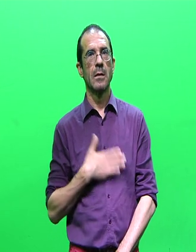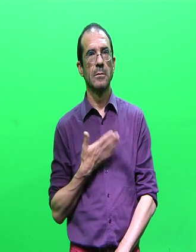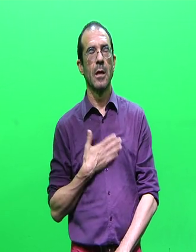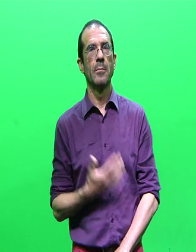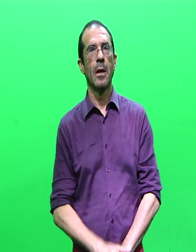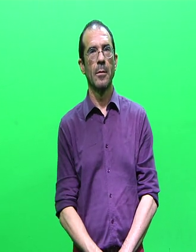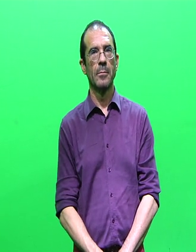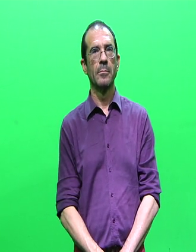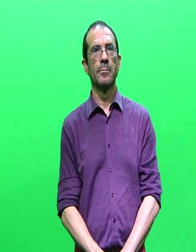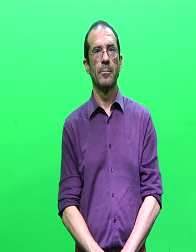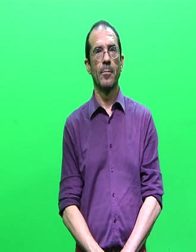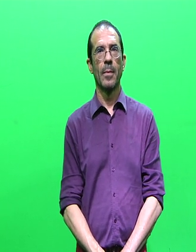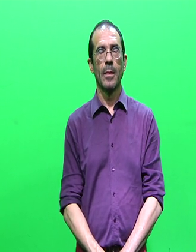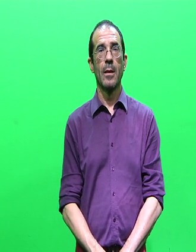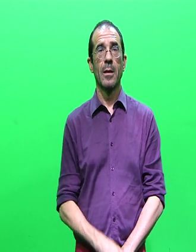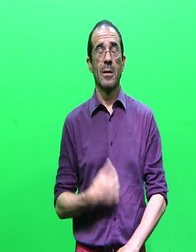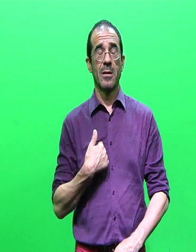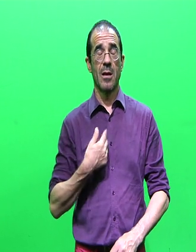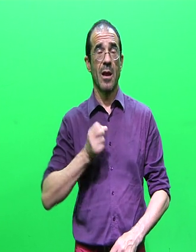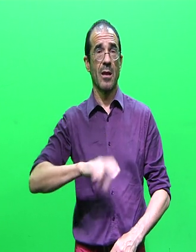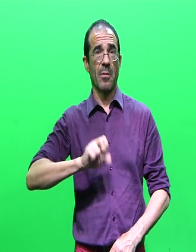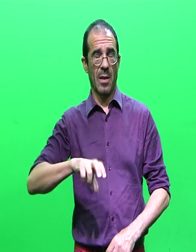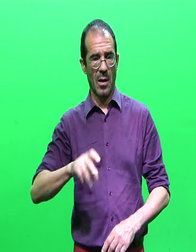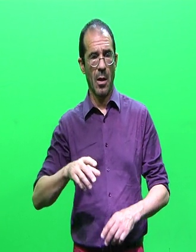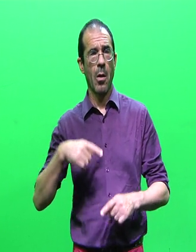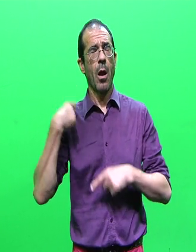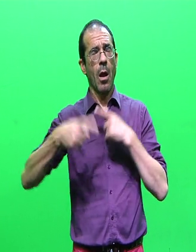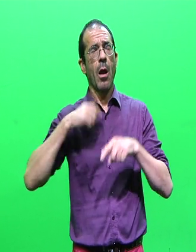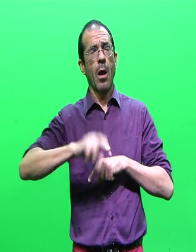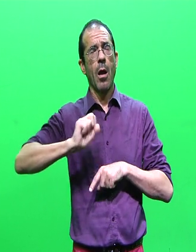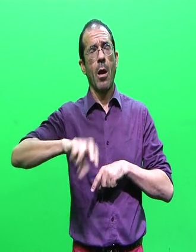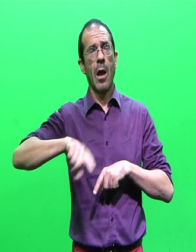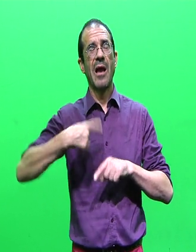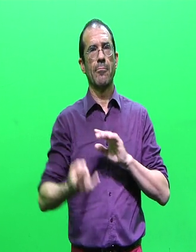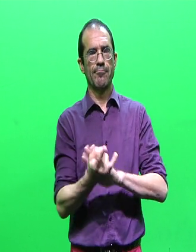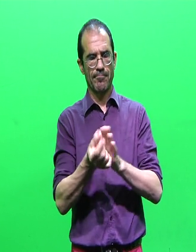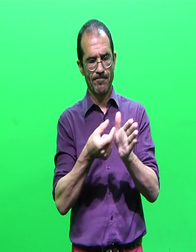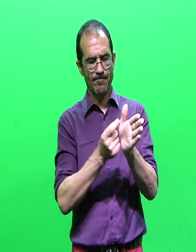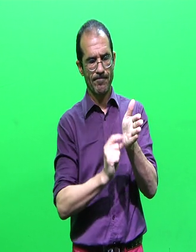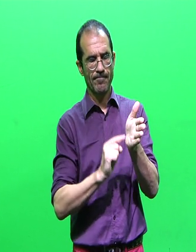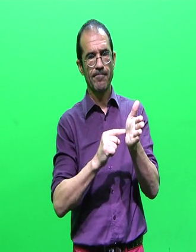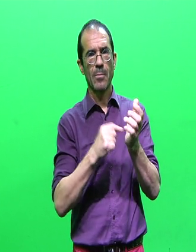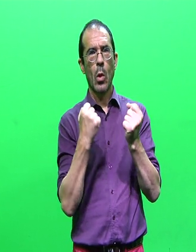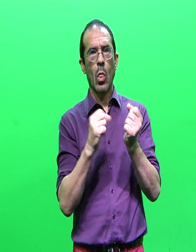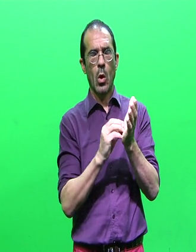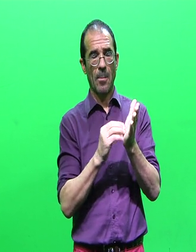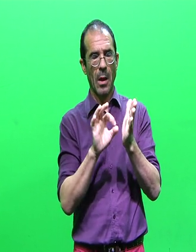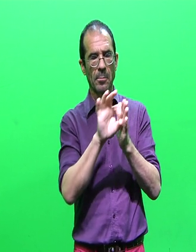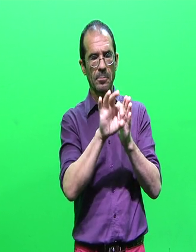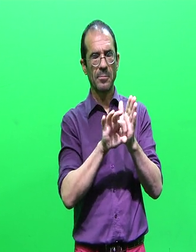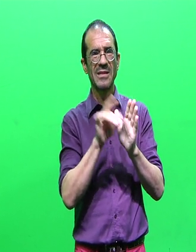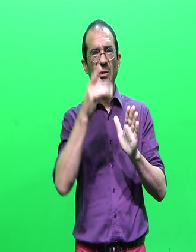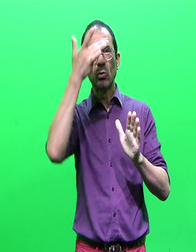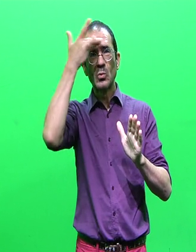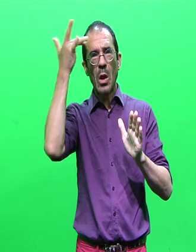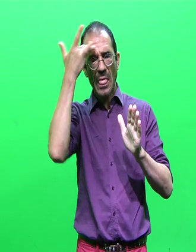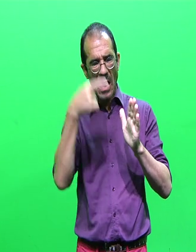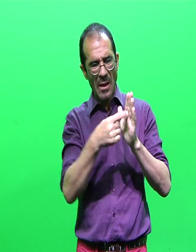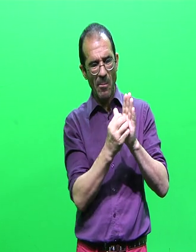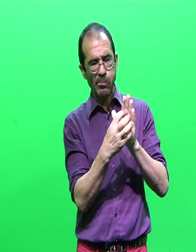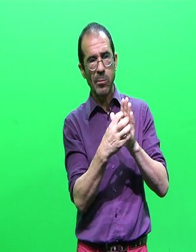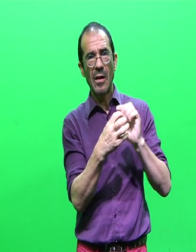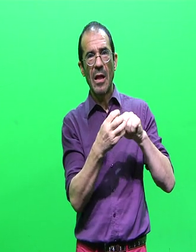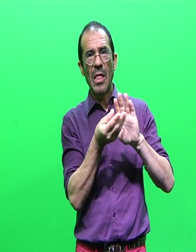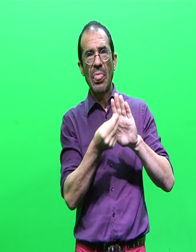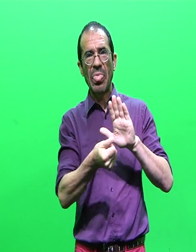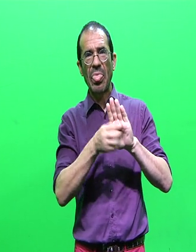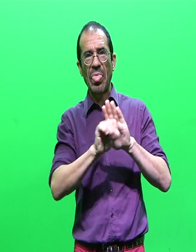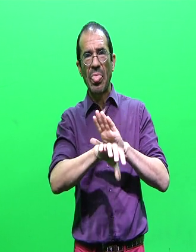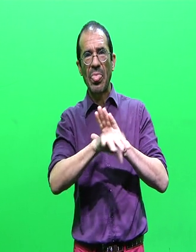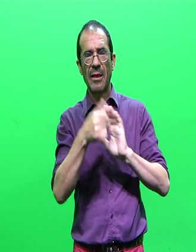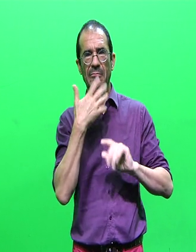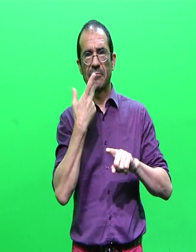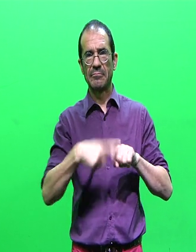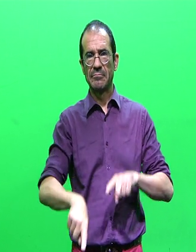És una pena, com que camino molt cada dia, m'han sortit unes durícies als talons i unes taques a les plantes dels peus que em suen i treuen líquid, és estrany.